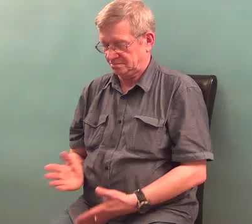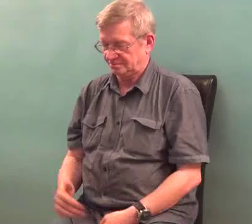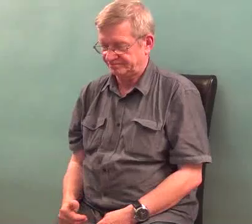Chłopiec...